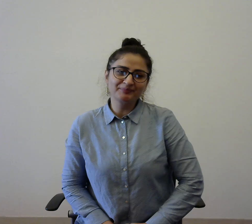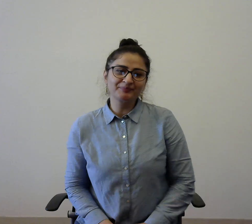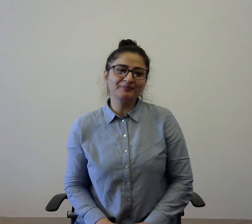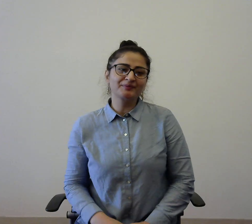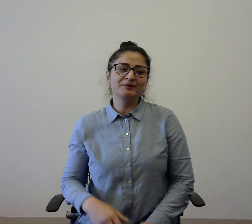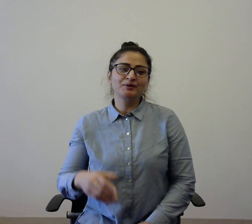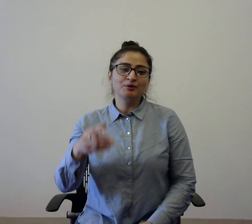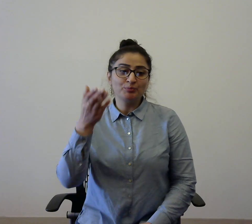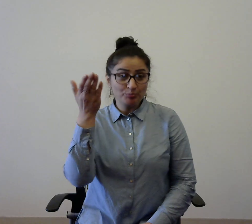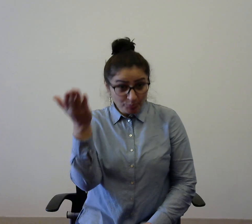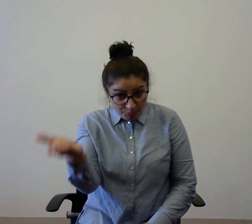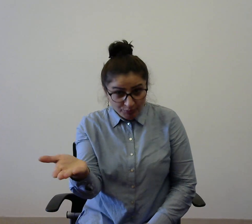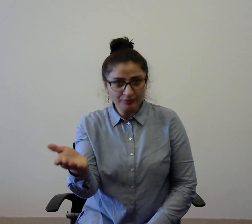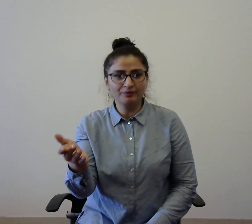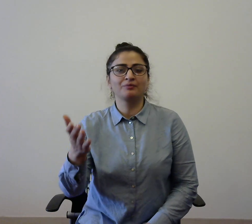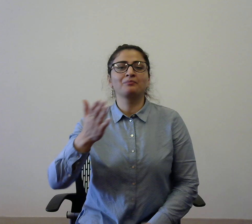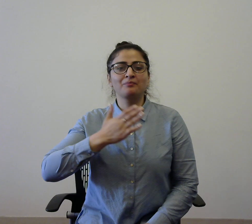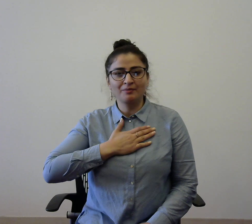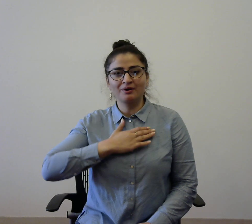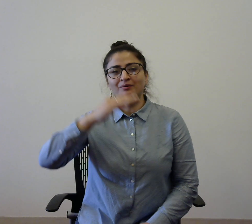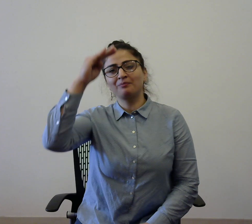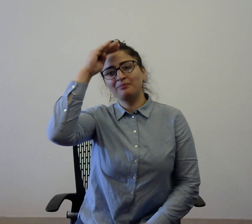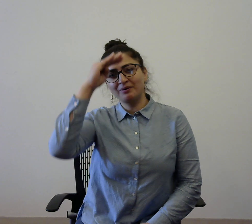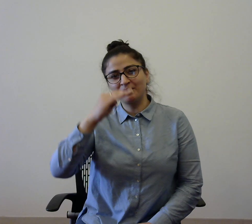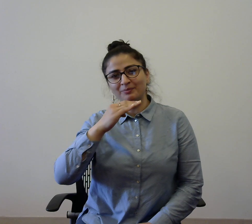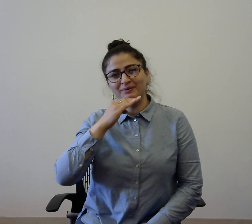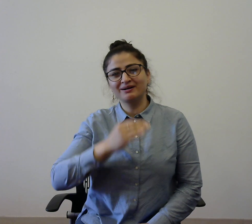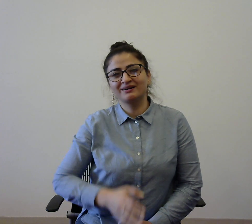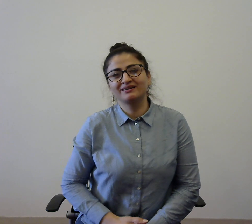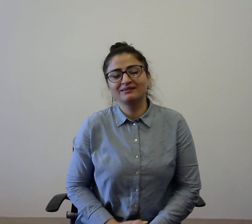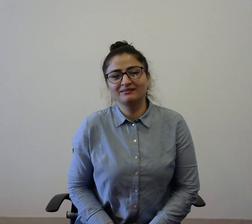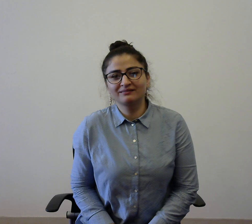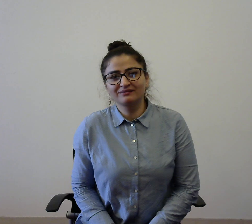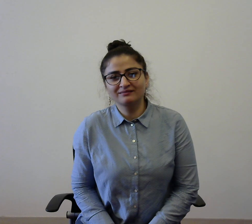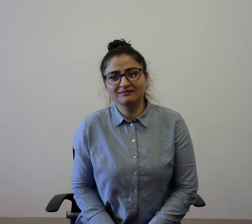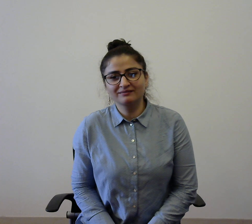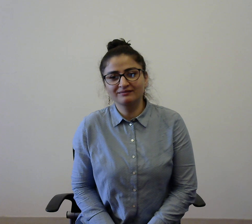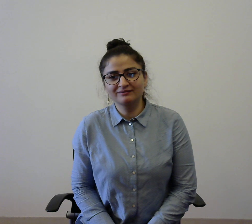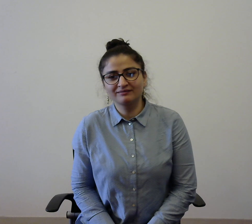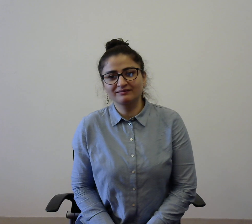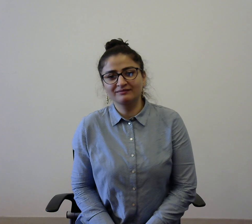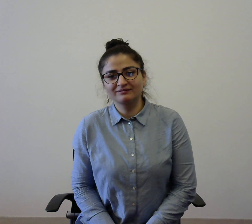Bu mənim atamdır